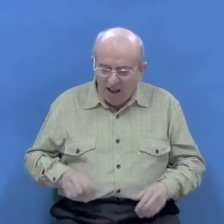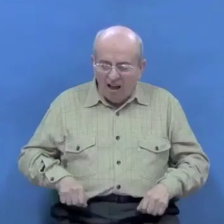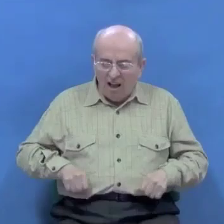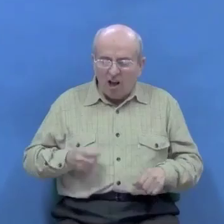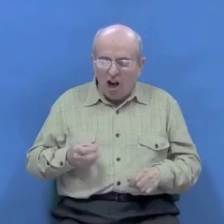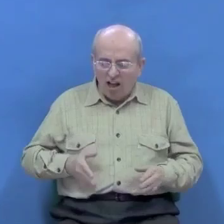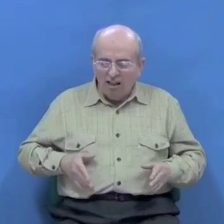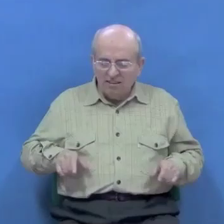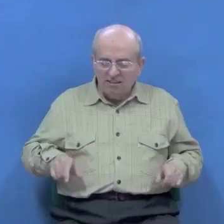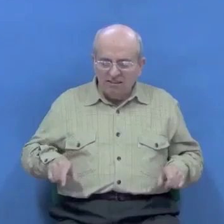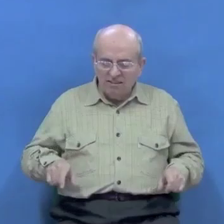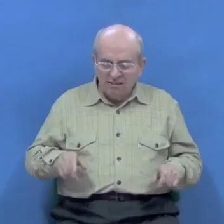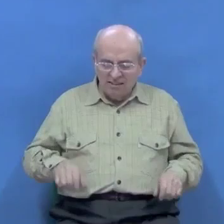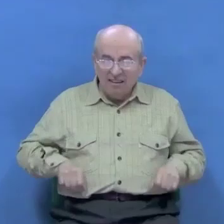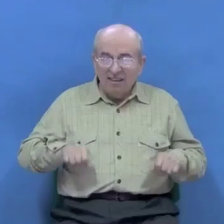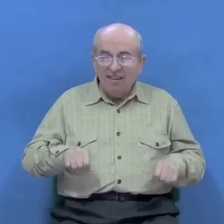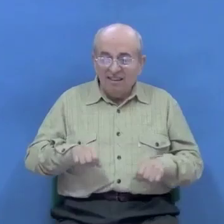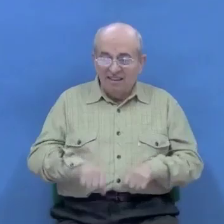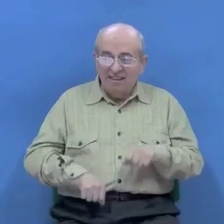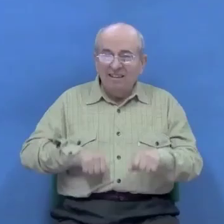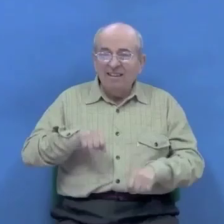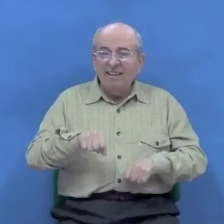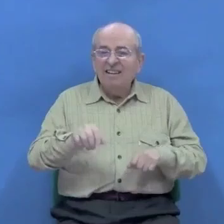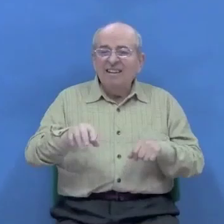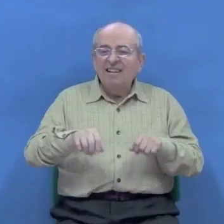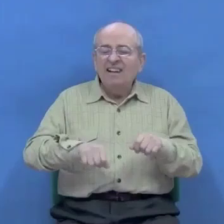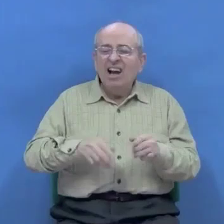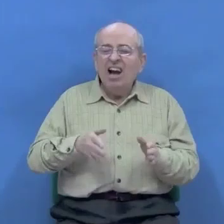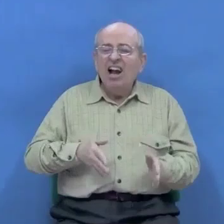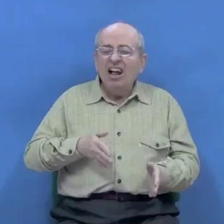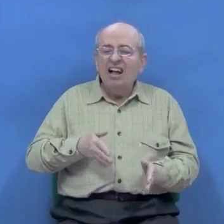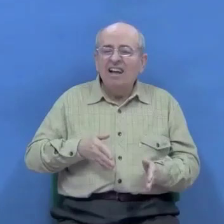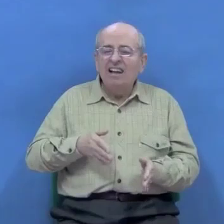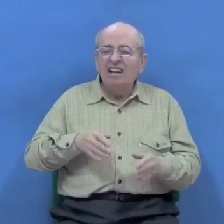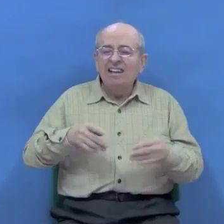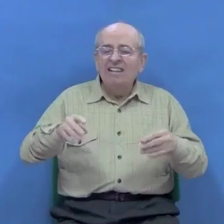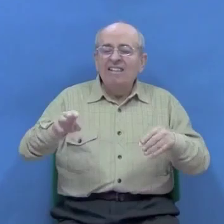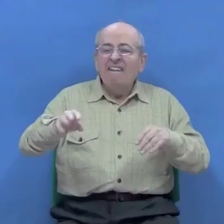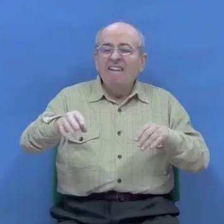Drezyna kolejowa jedzie po torach.